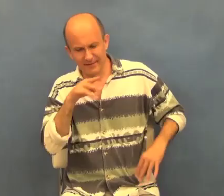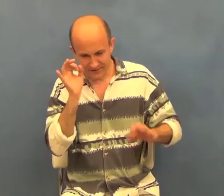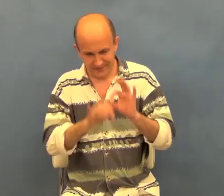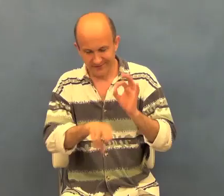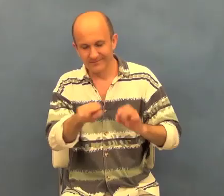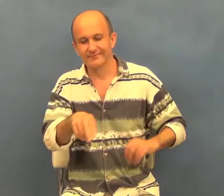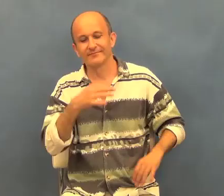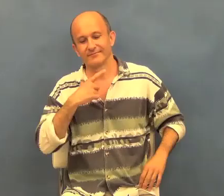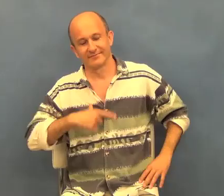Niedokładnie się przyglądałem.